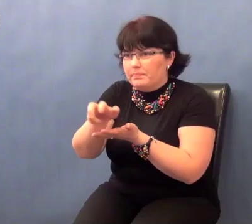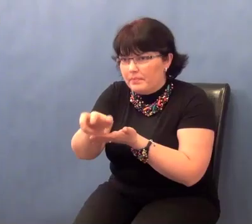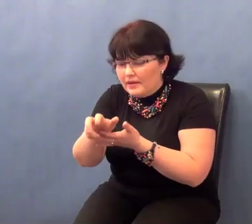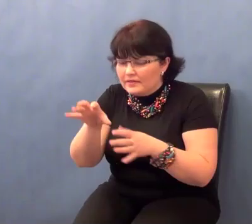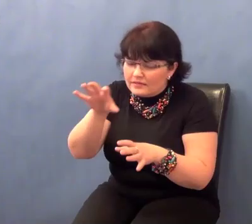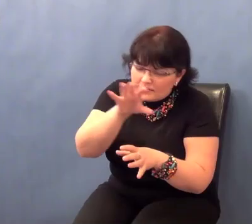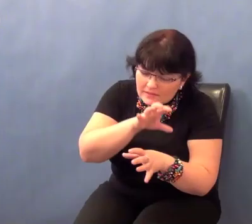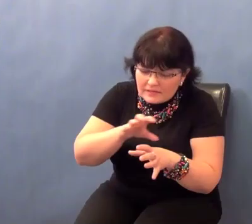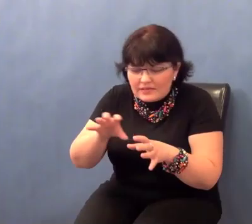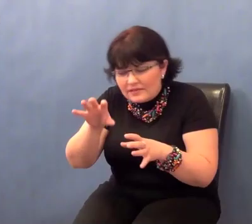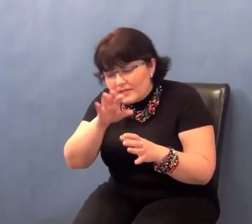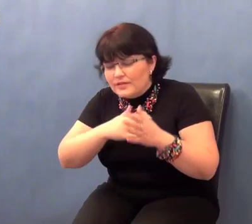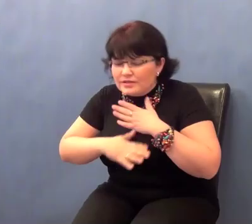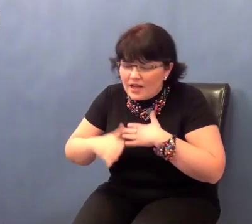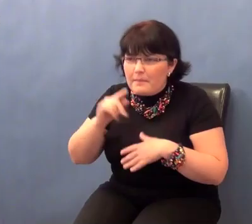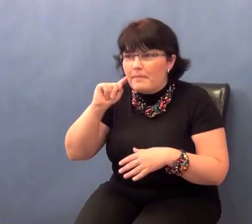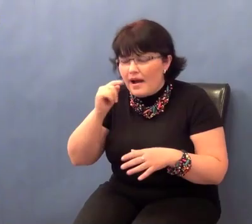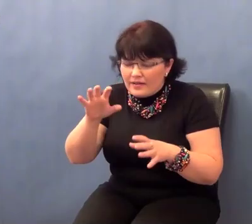Z przyjemnością oglądał i bawił się.